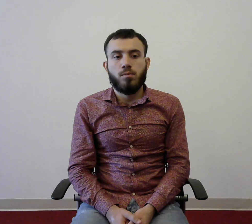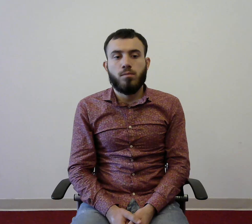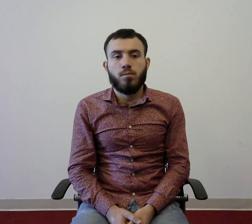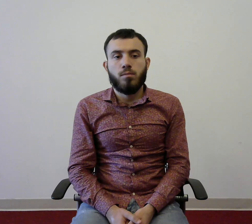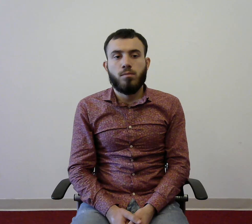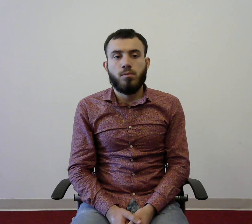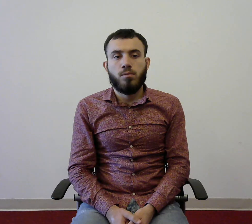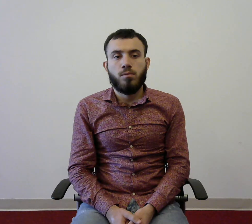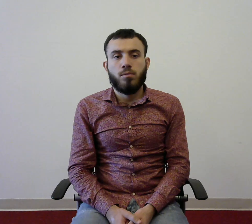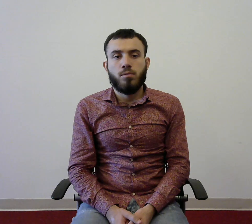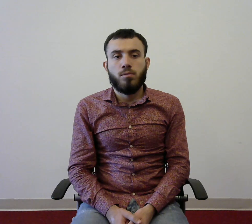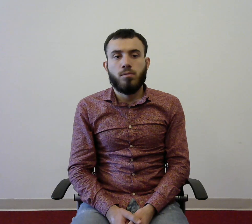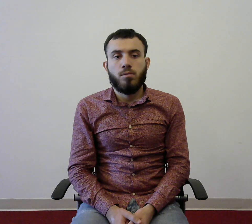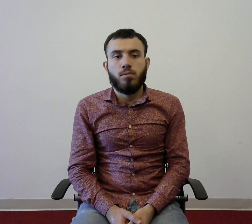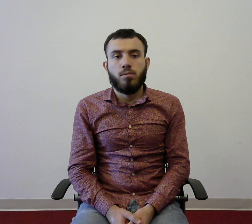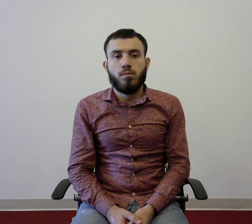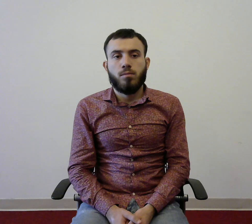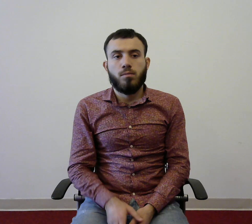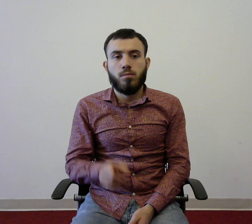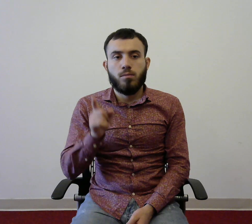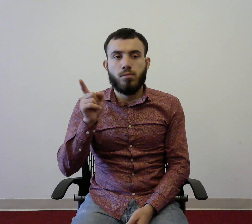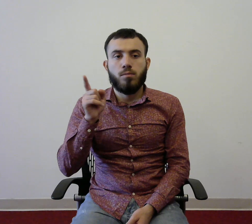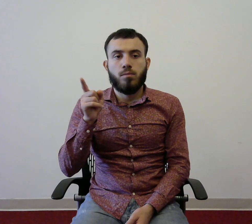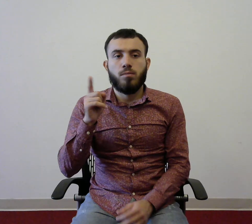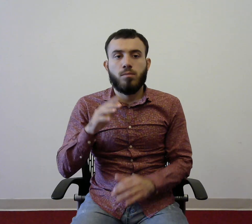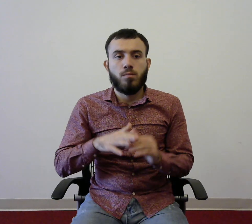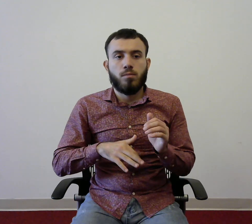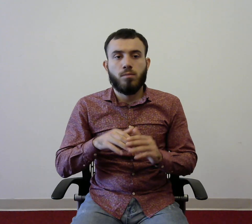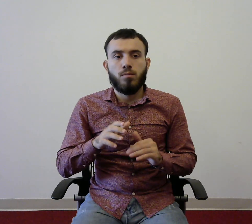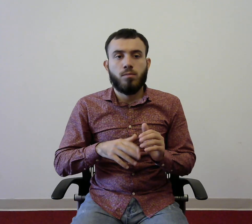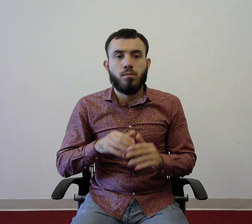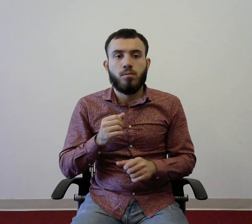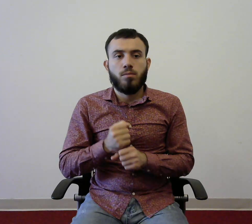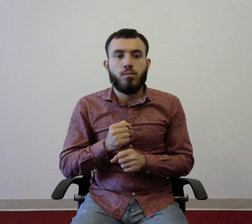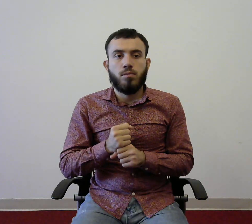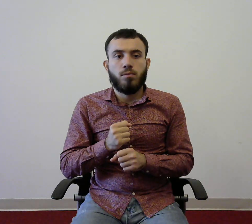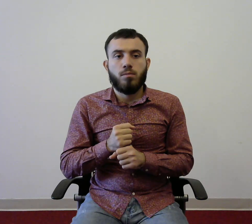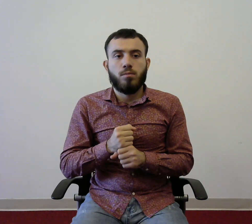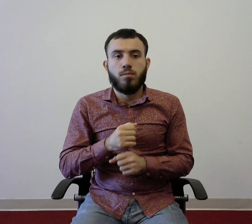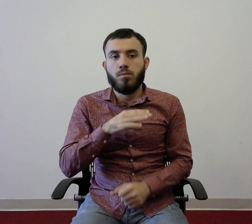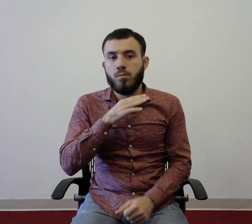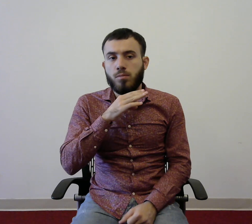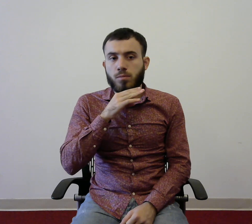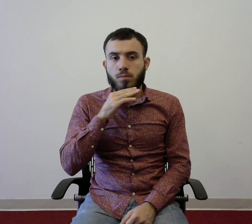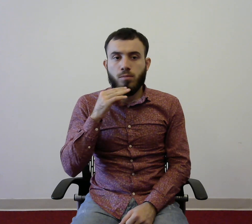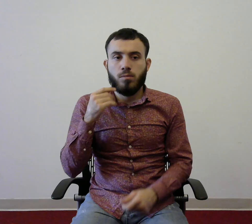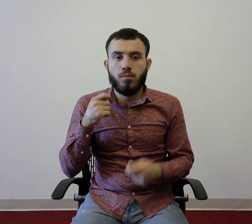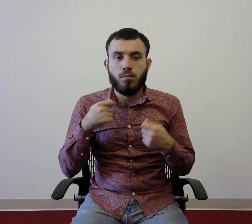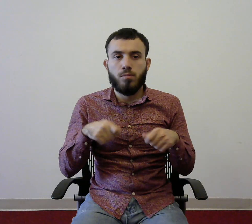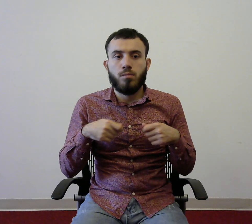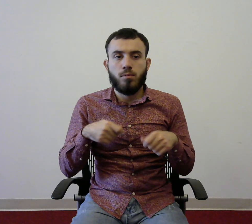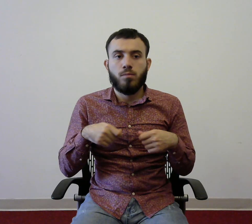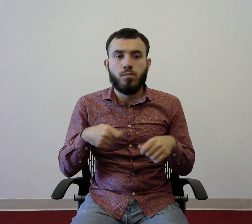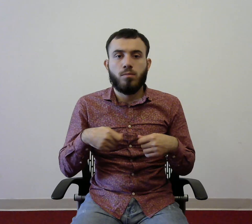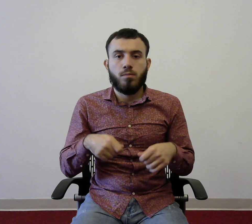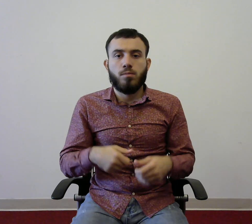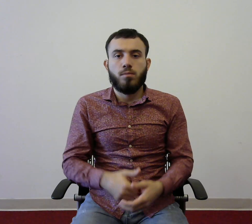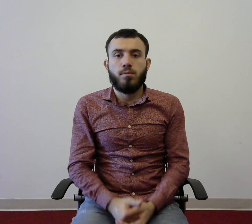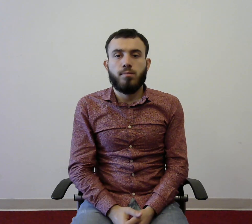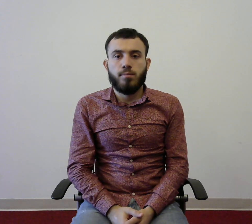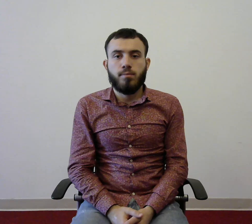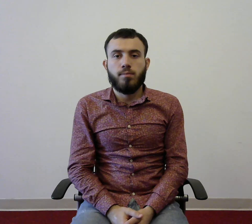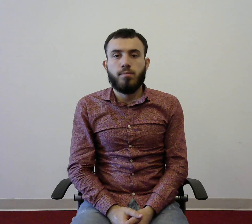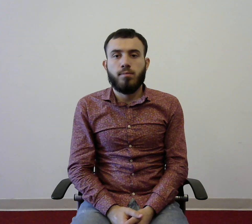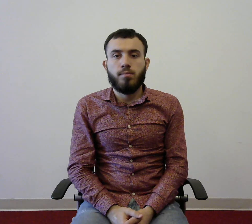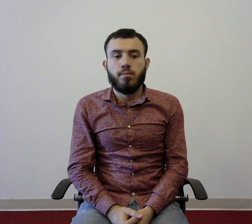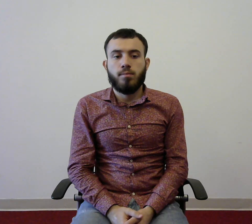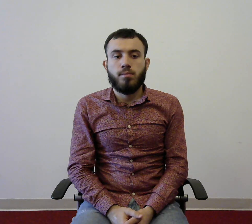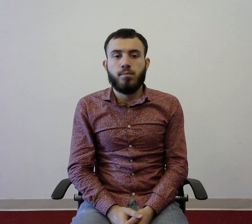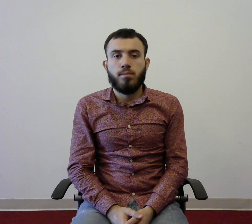Onun əl işləri çox satılır